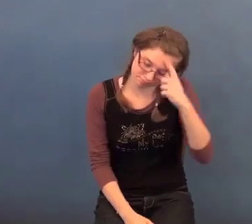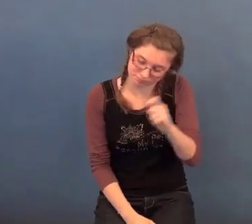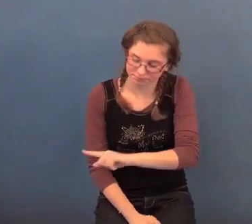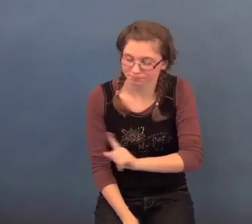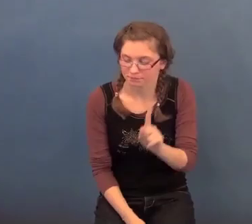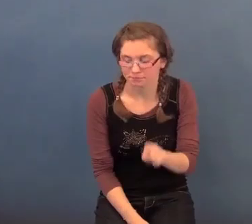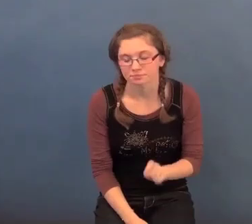Wykrzyknik.